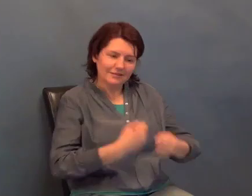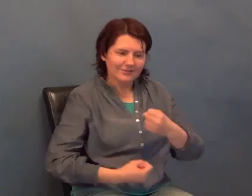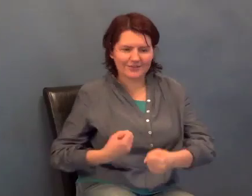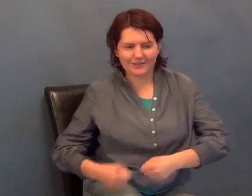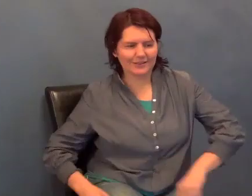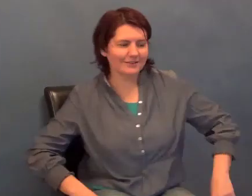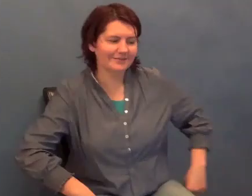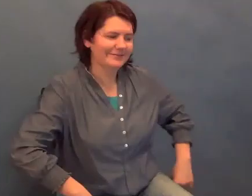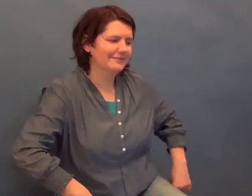Trudne.